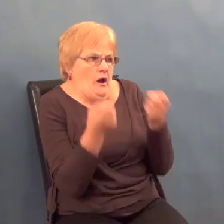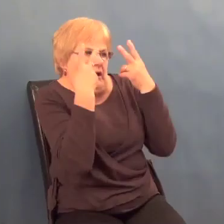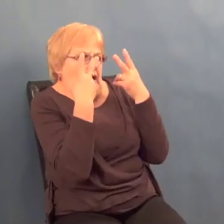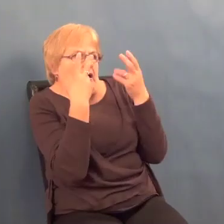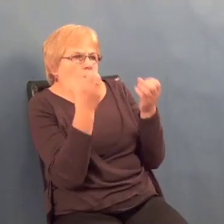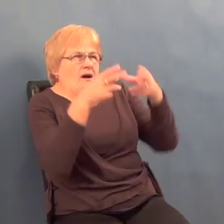Zaskoczony.